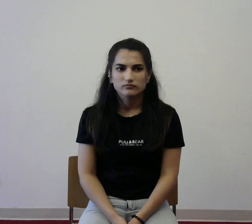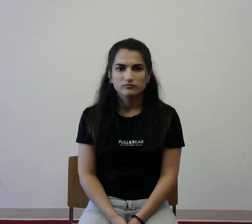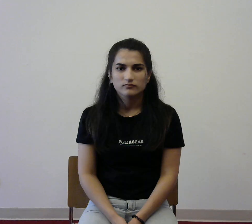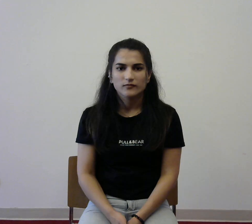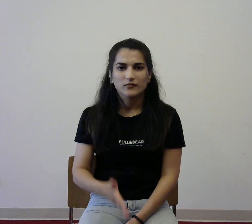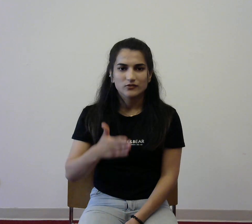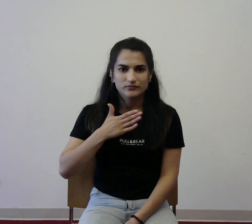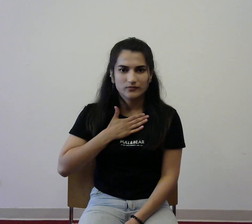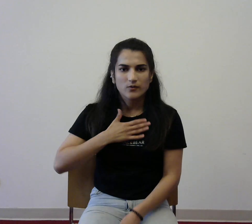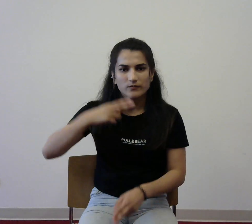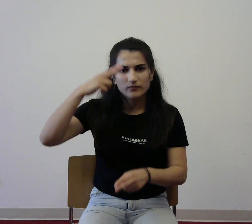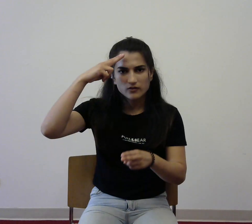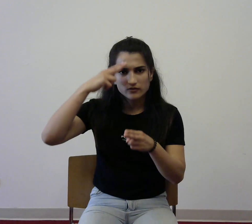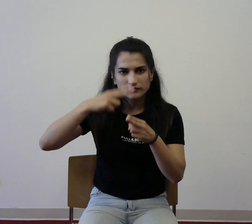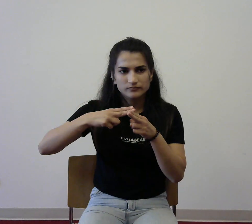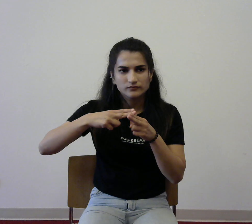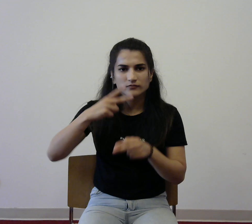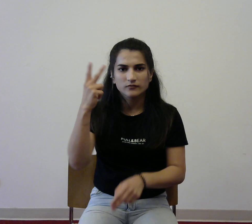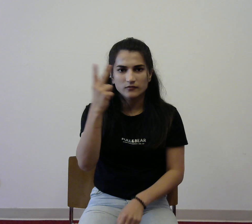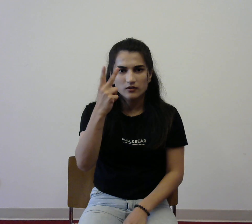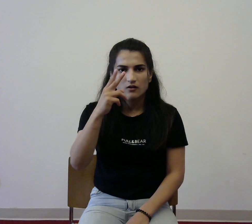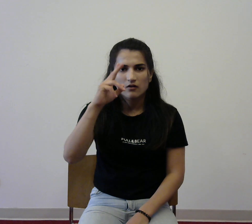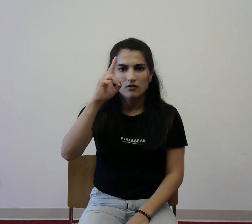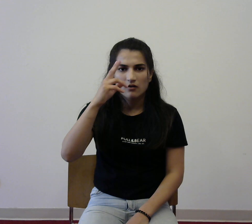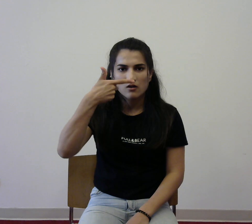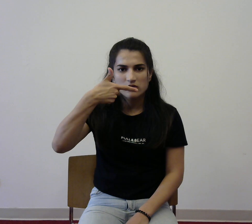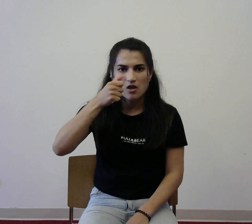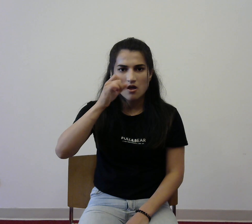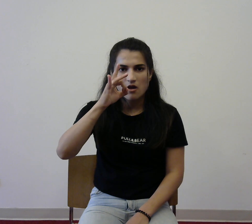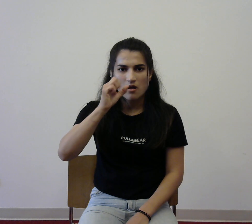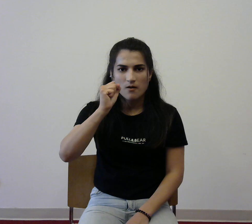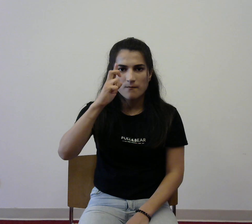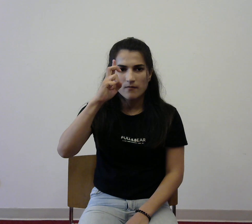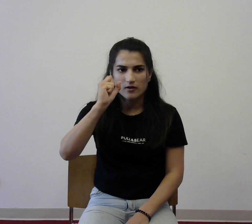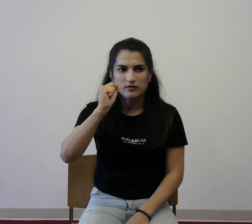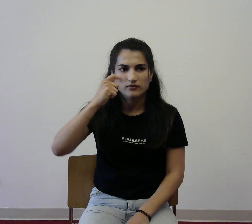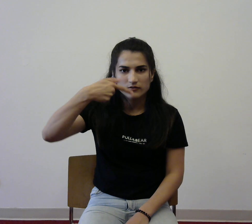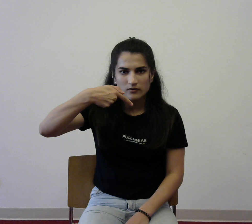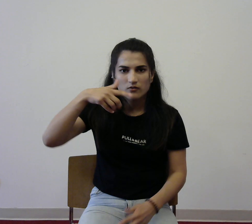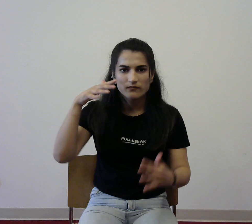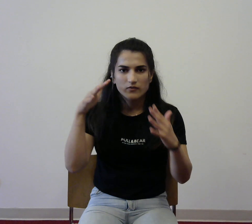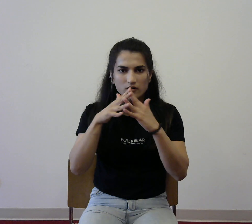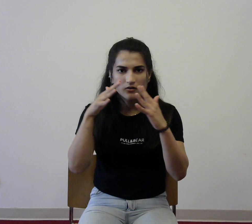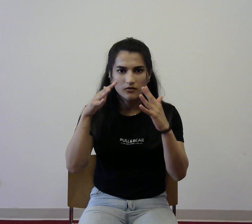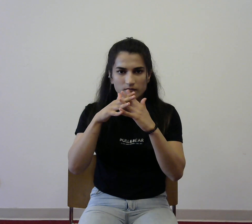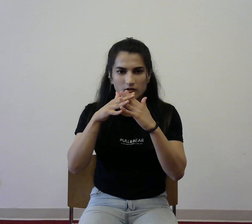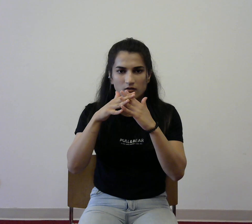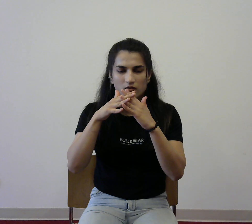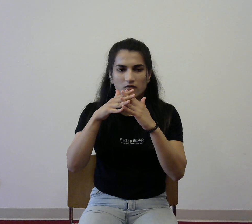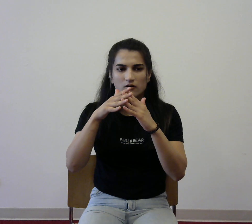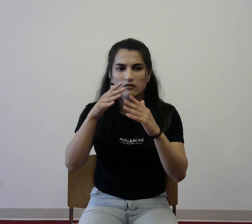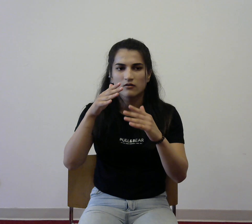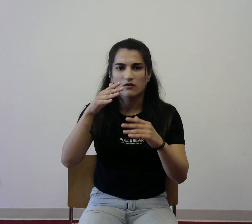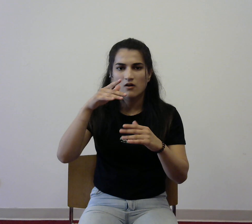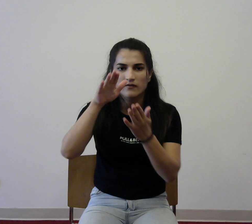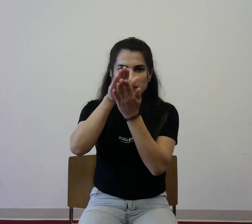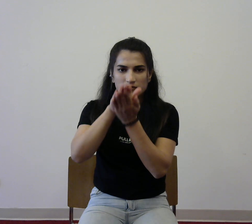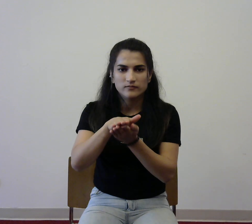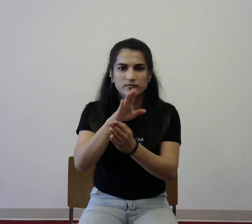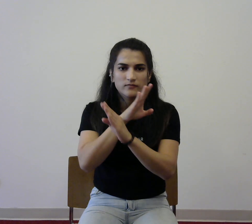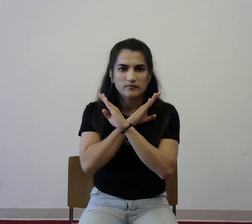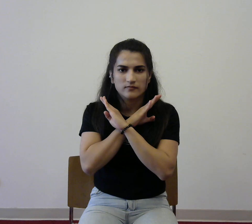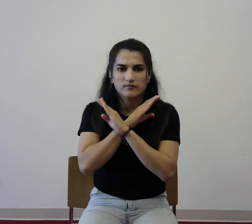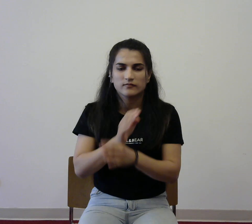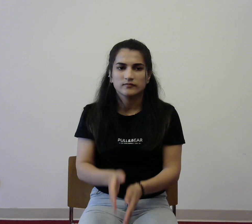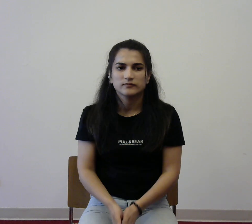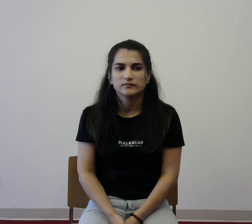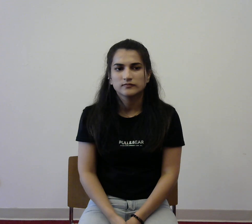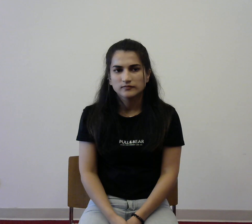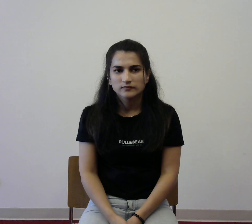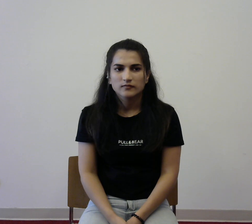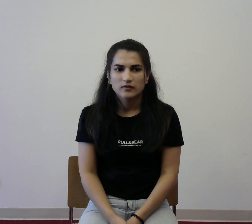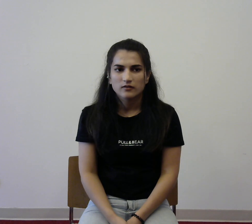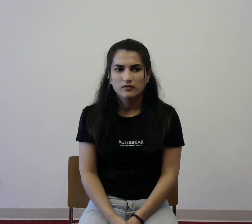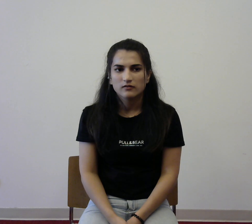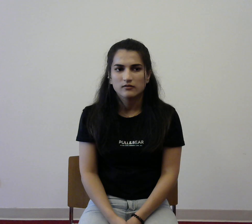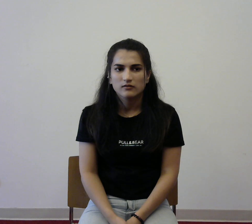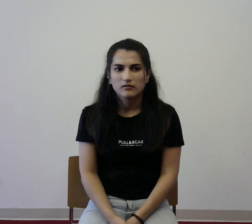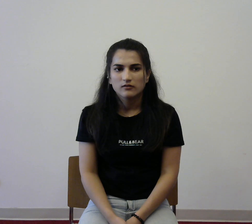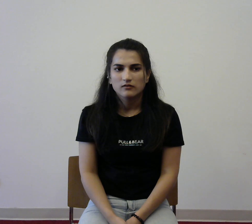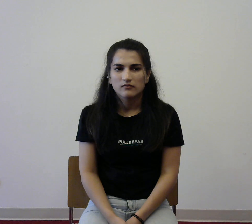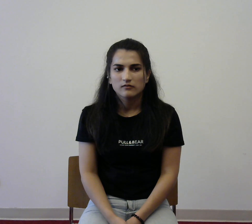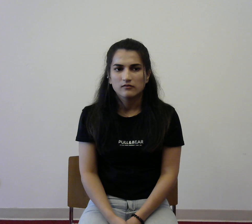Mənim qardaşım 2-ci Qarabağ müharibəsində şəhid olub